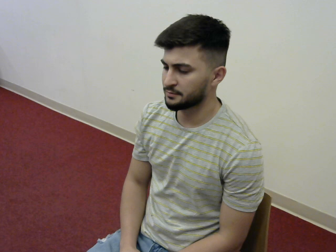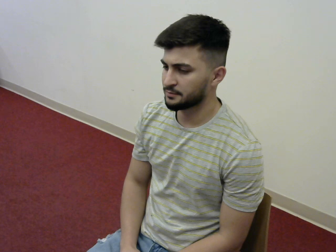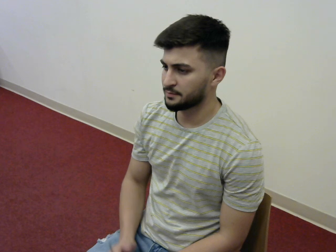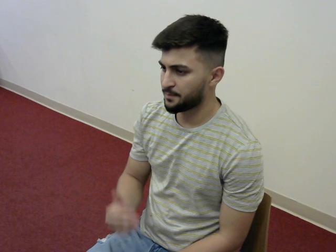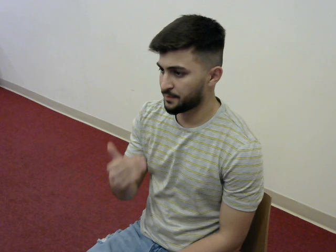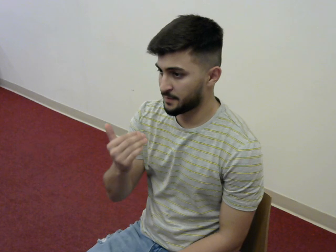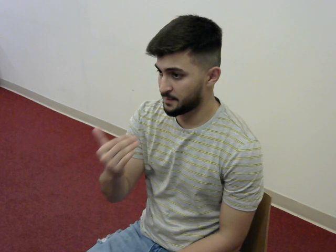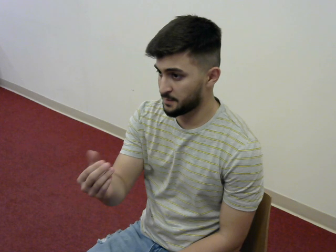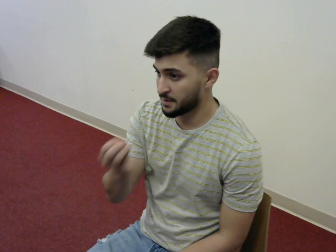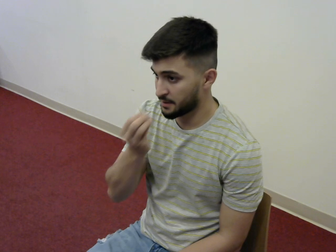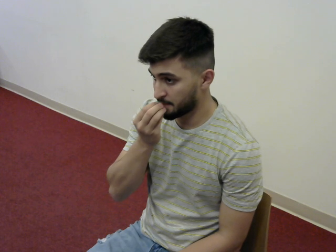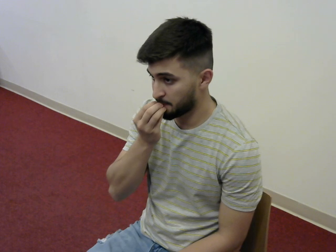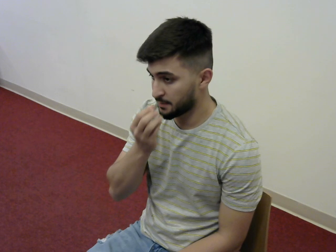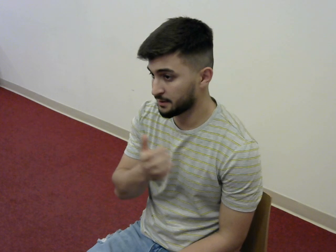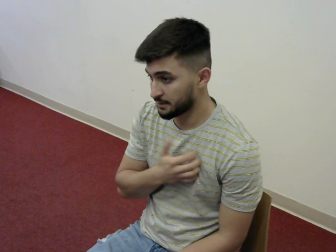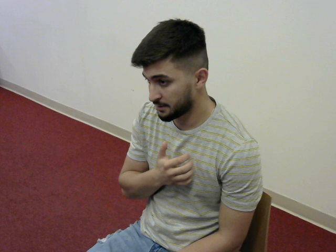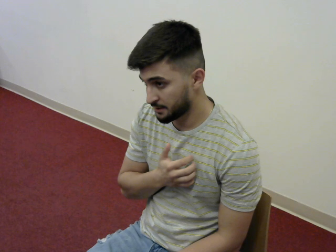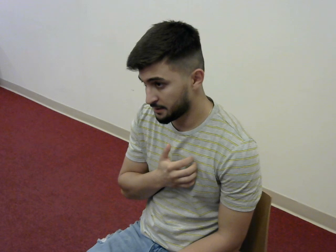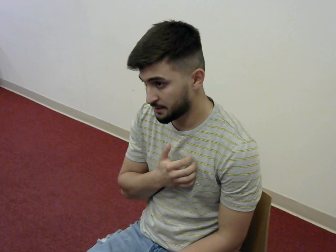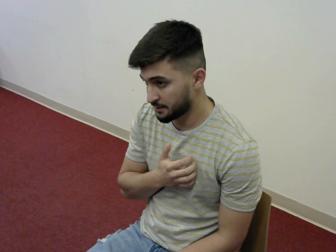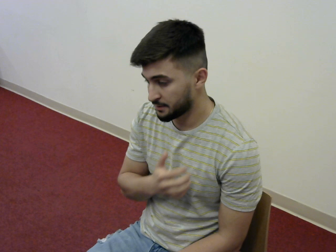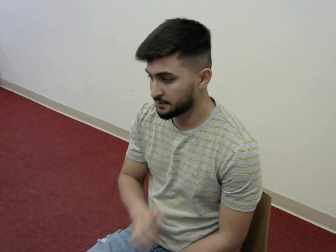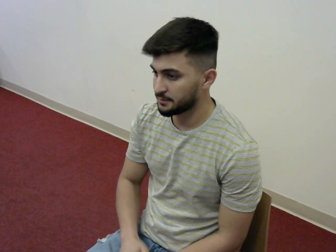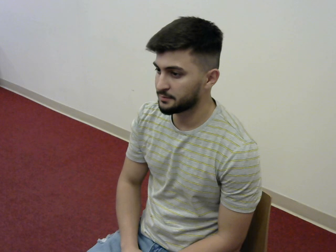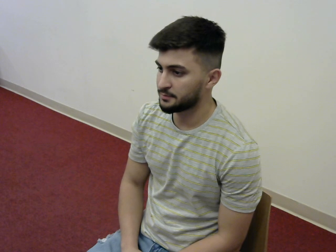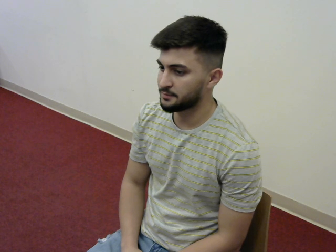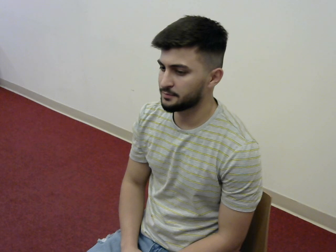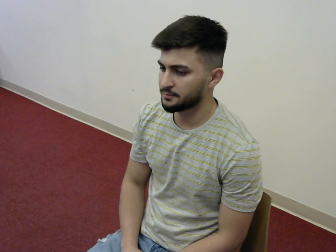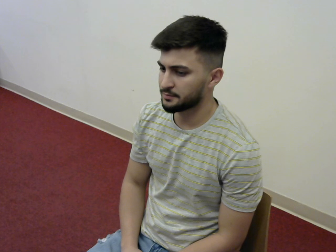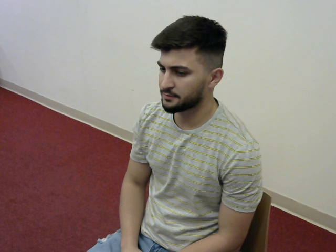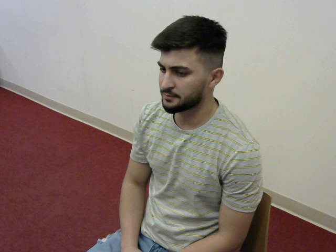Siz yemək istəyirsiniz?